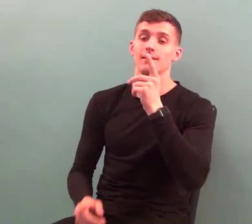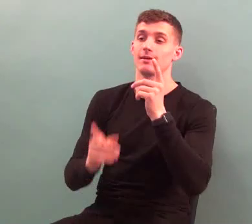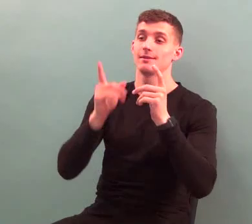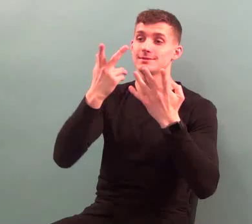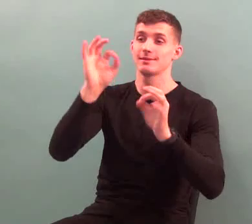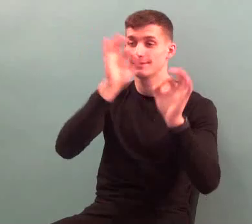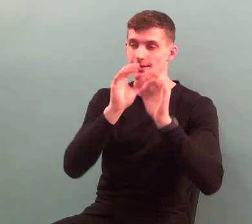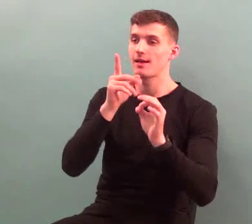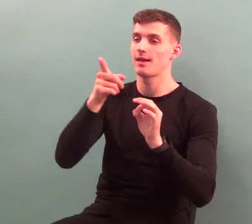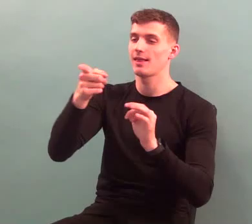Chciał naprawić...